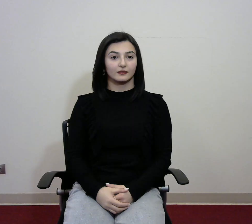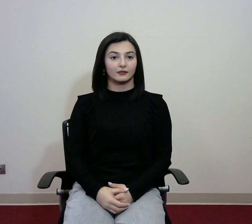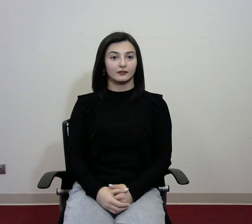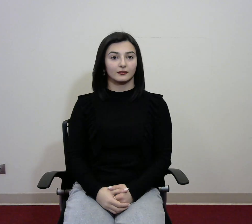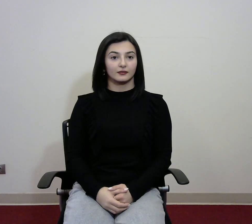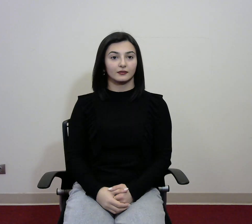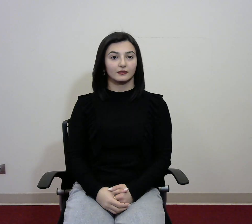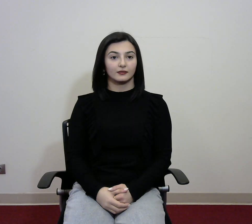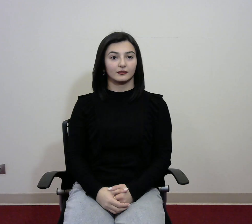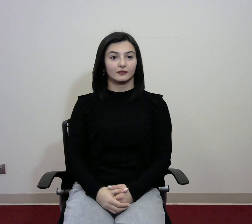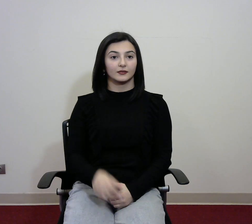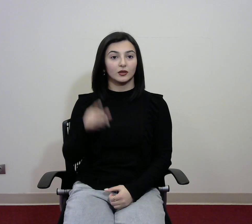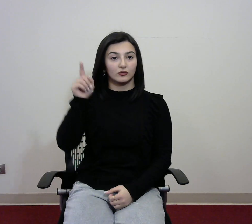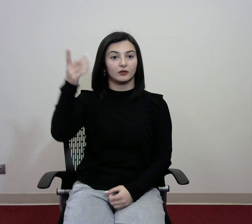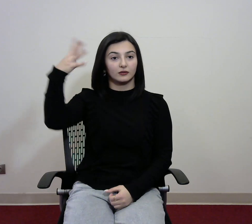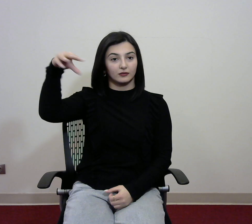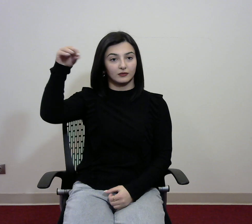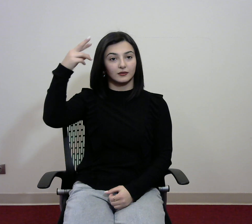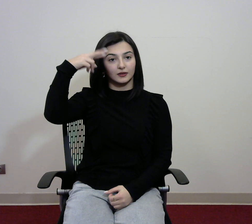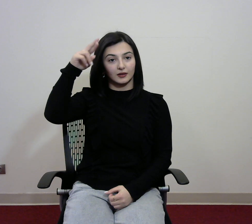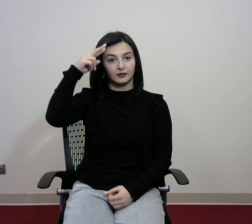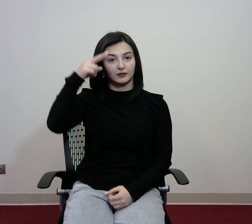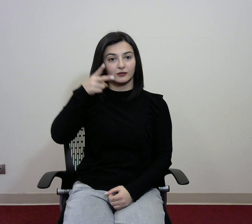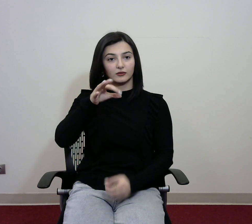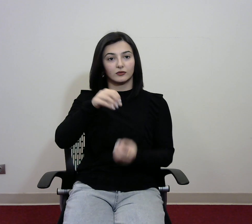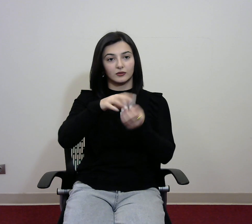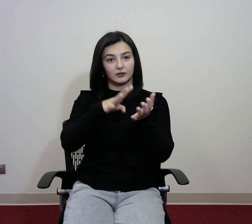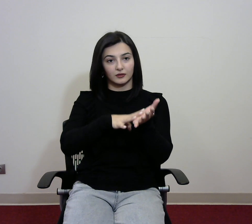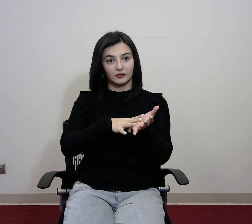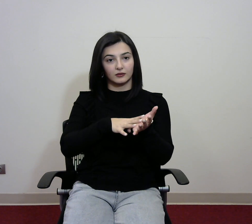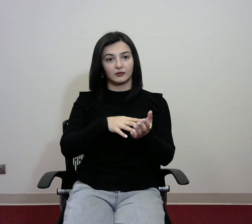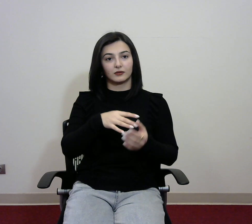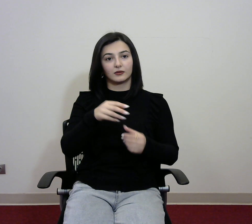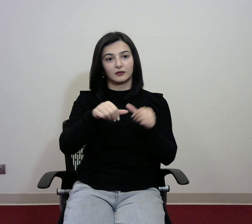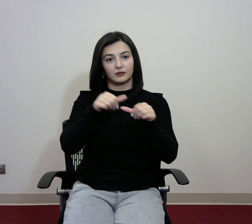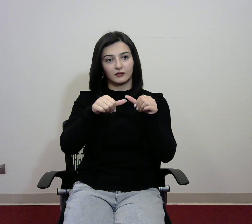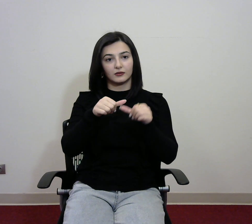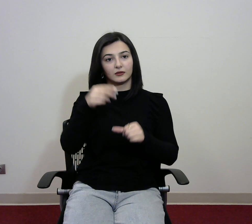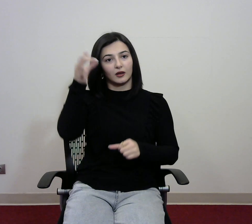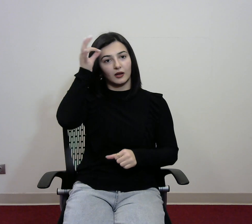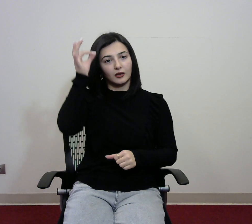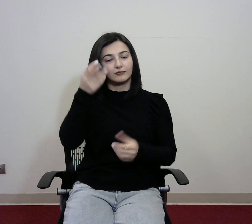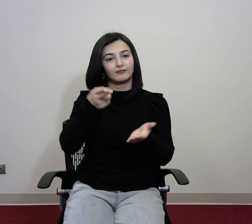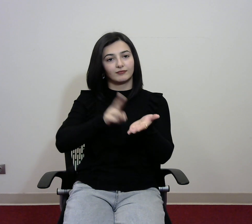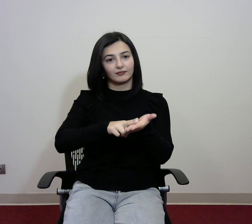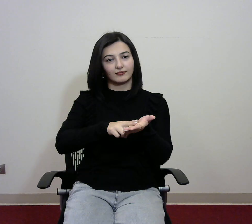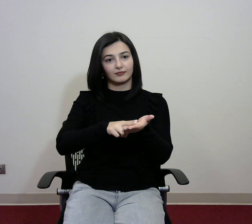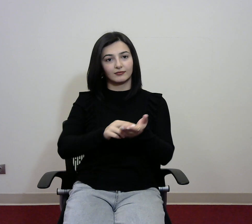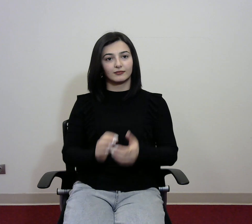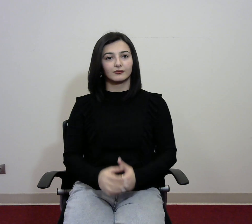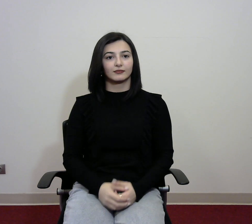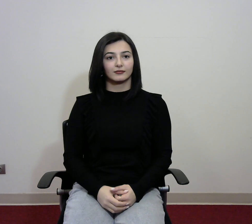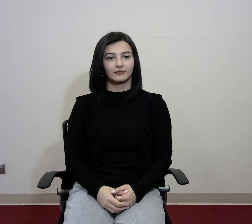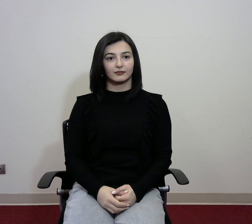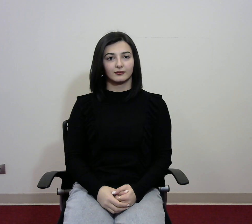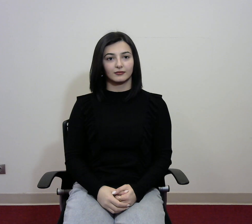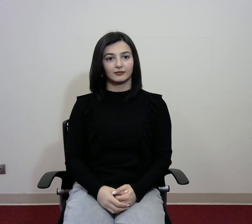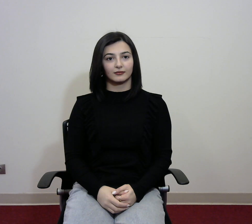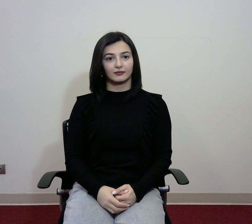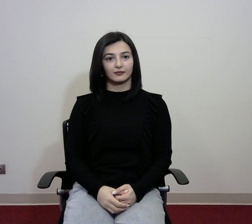Onların əmisi 2019-cu ildə Almaniyaya köçüb